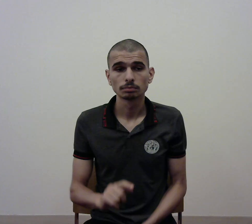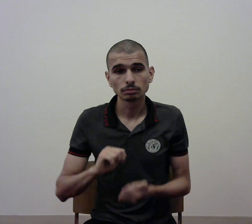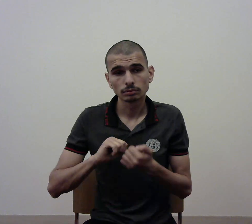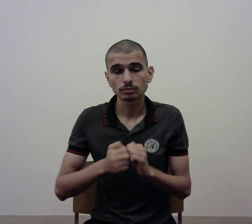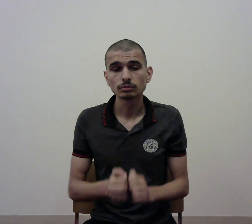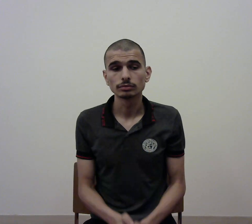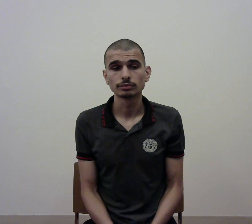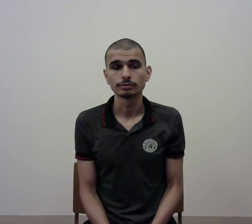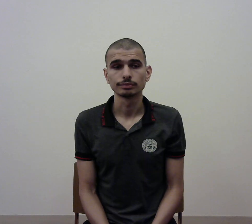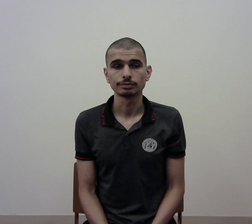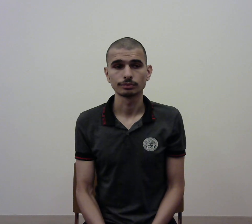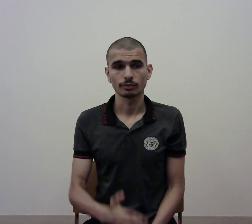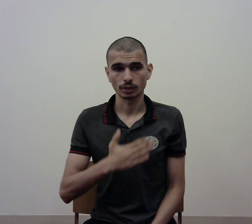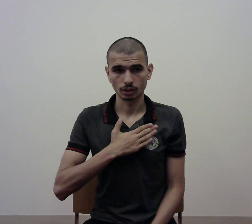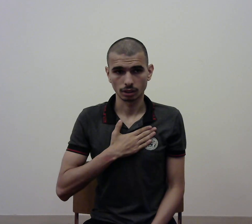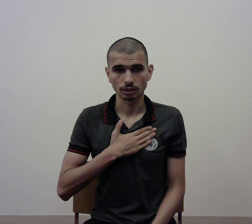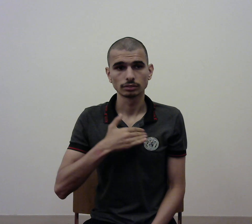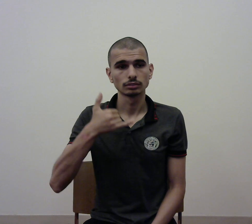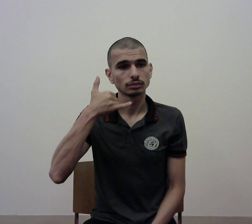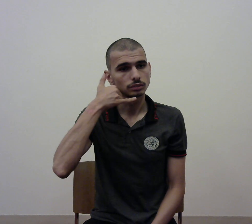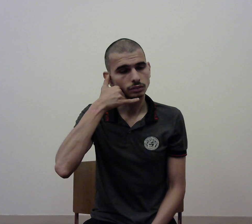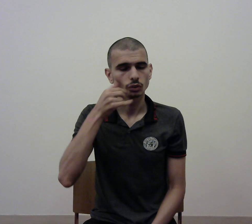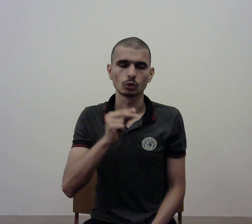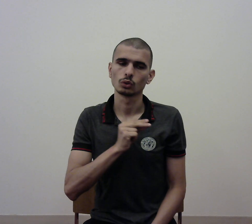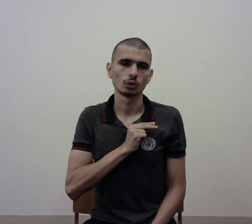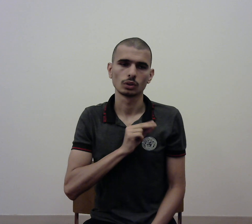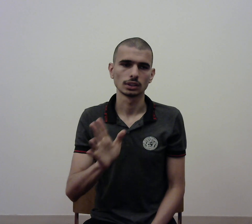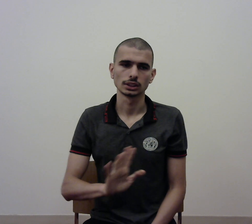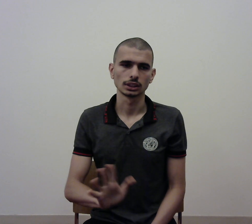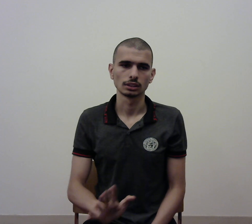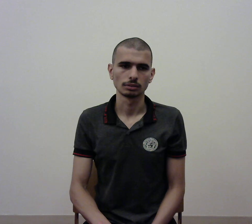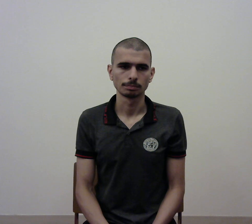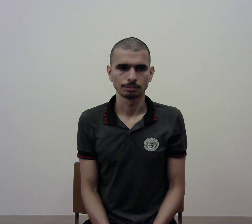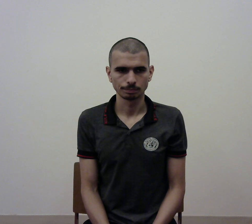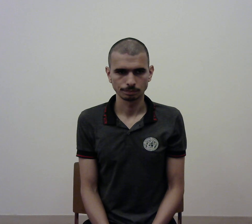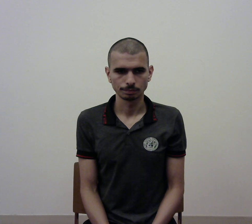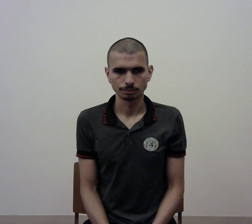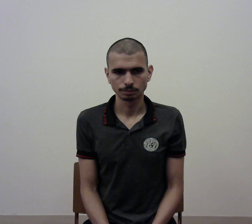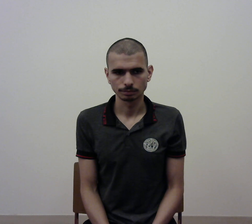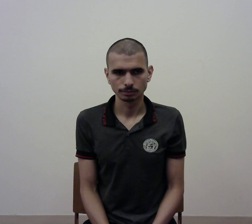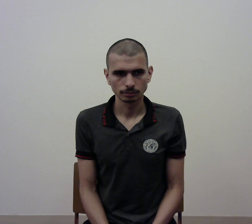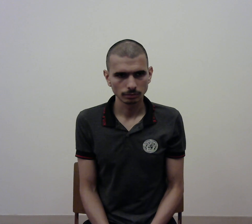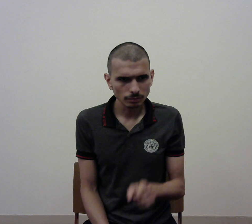Mənim telefonum özümdə deyil